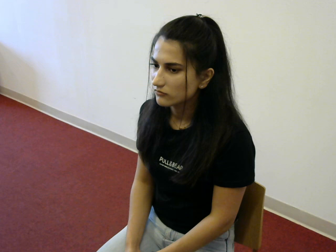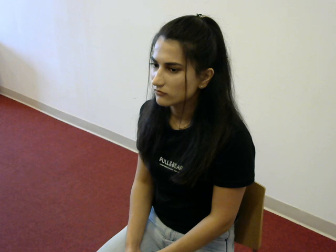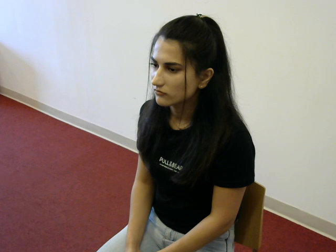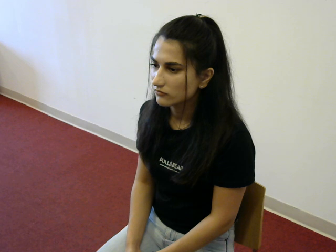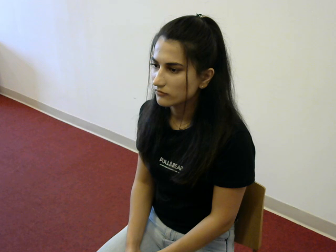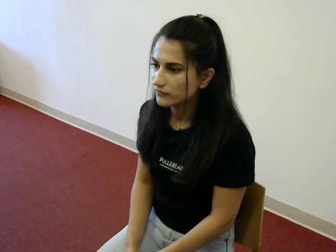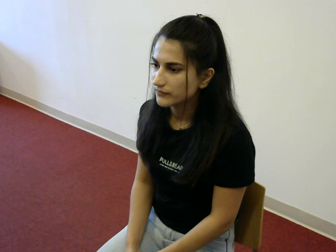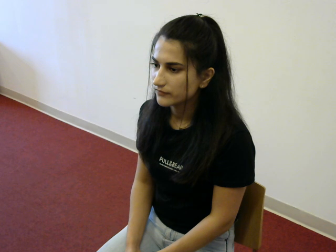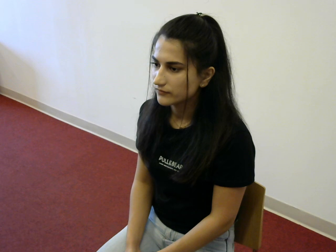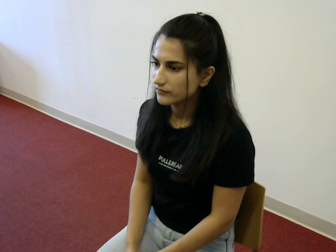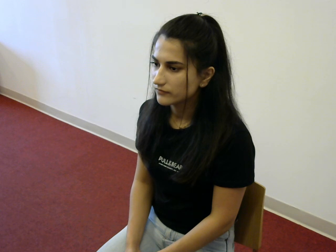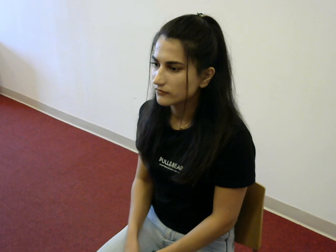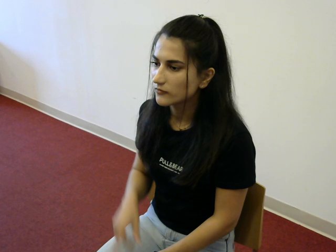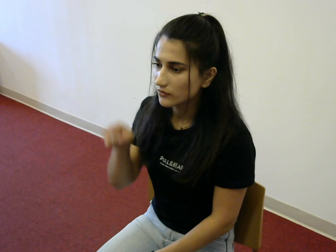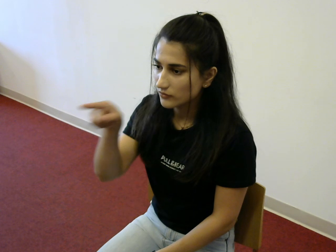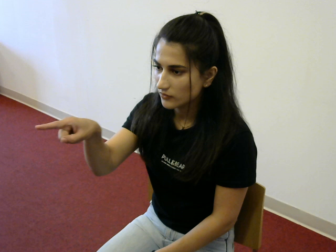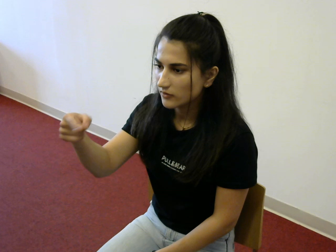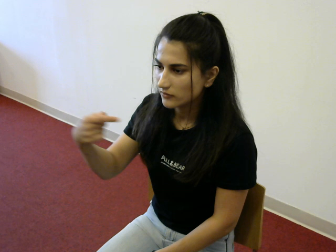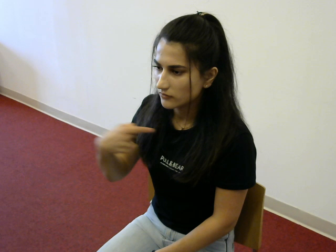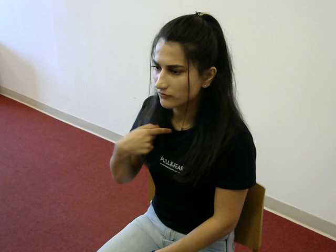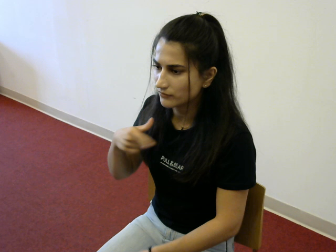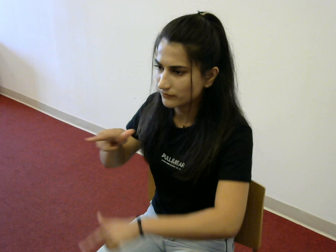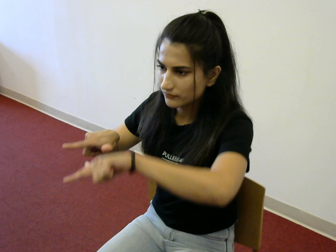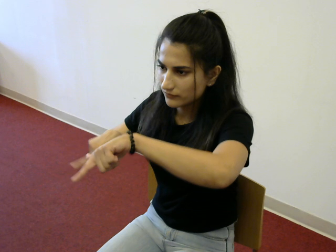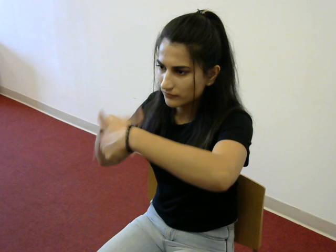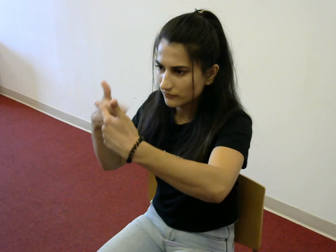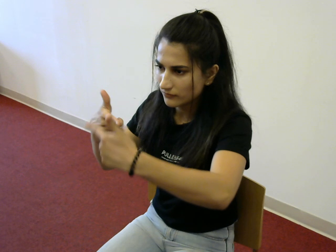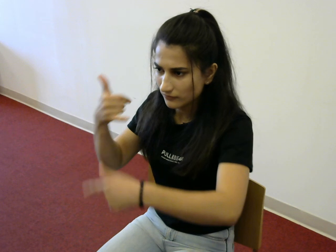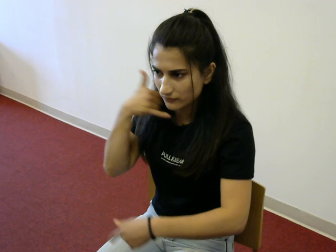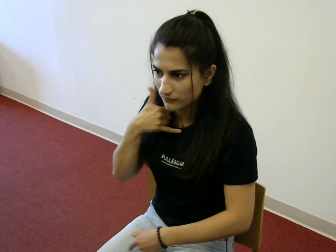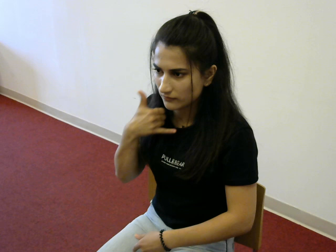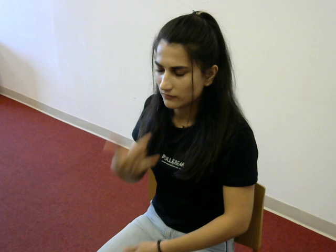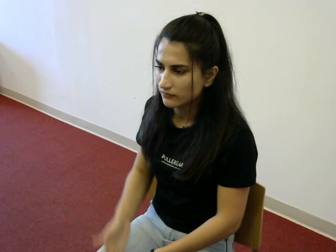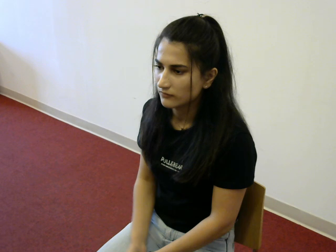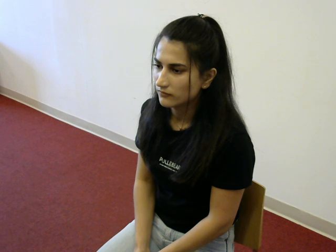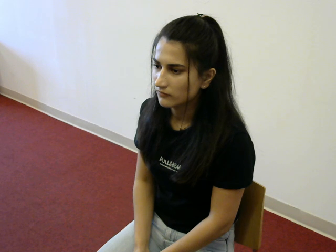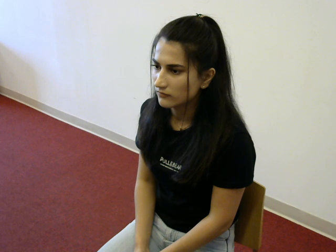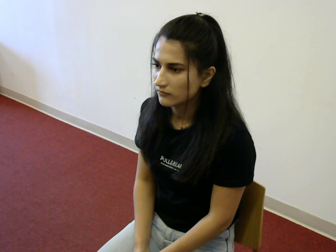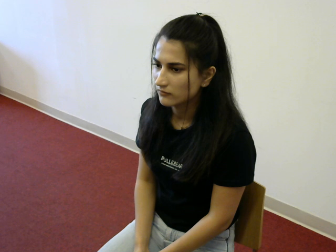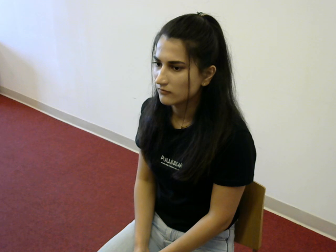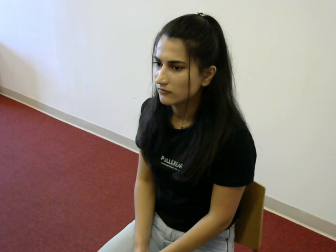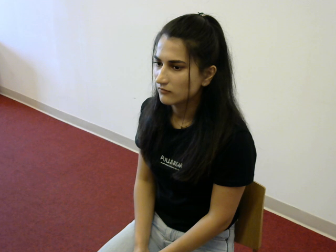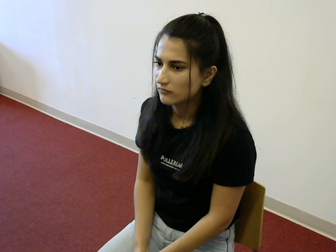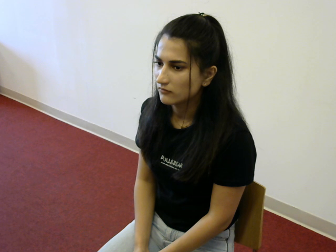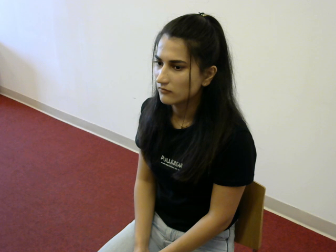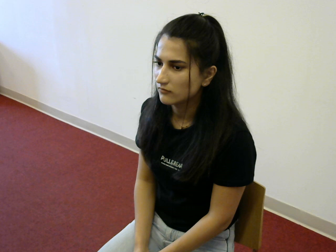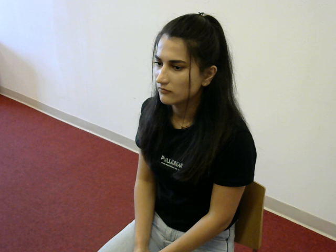Siz mənə video zəng edin